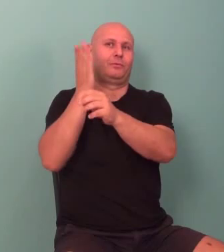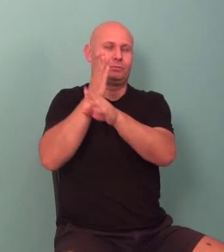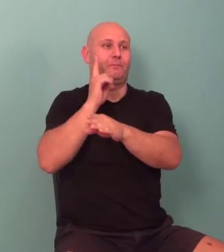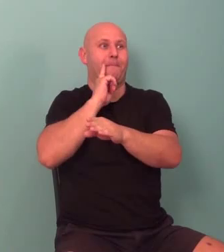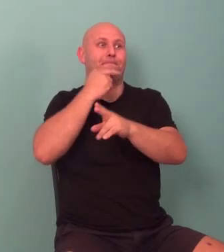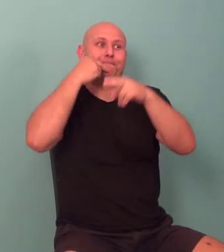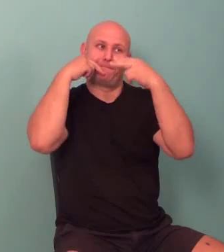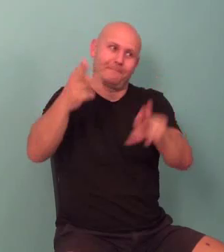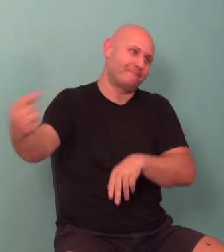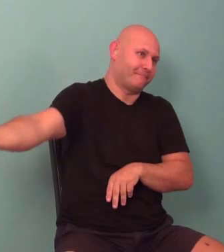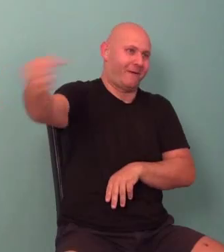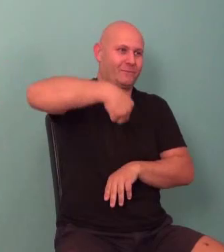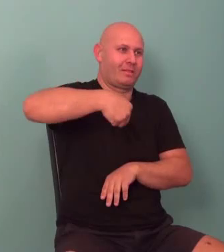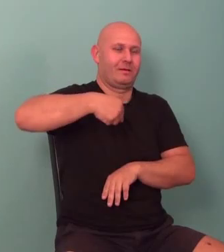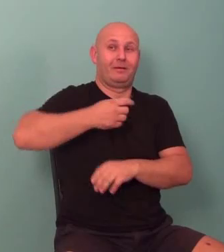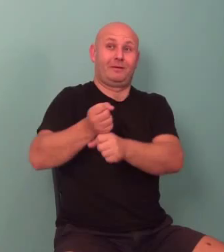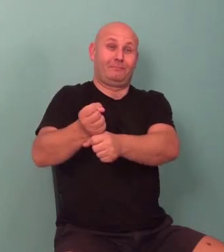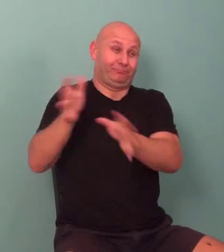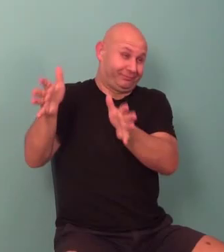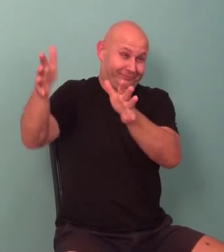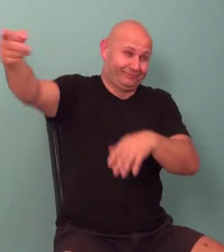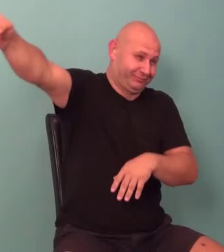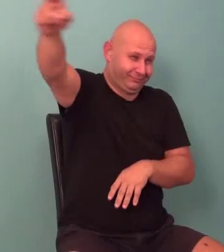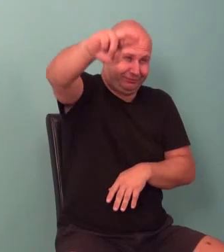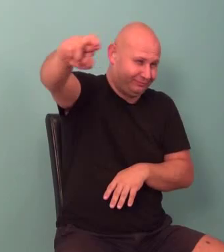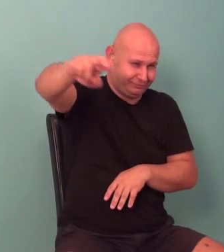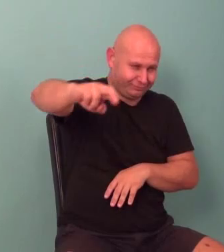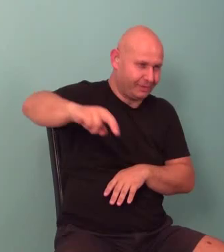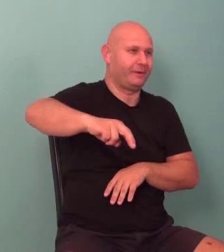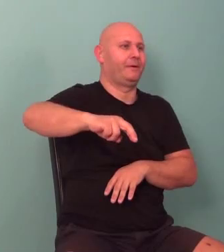Chłopiec wraca, biegnie szybko.